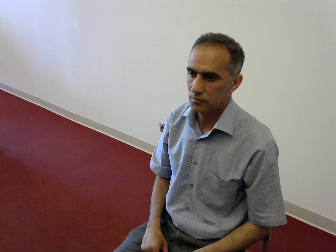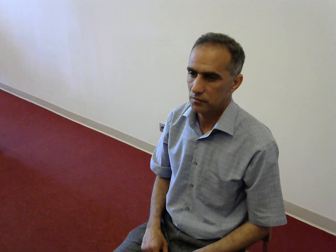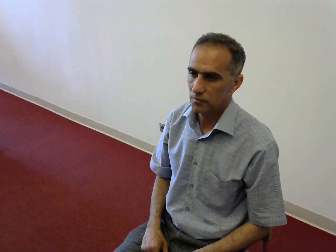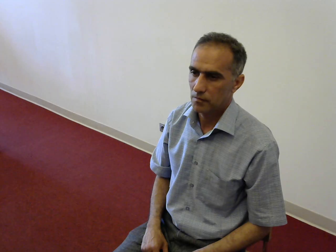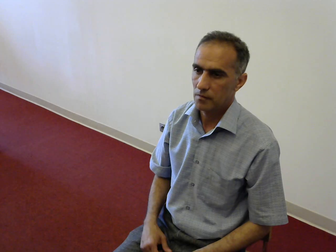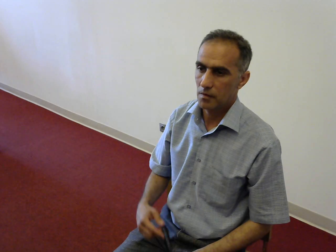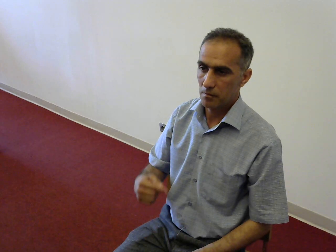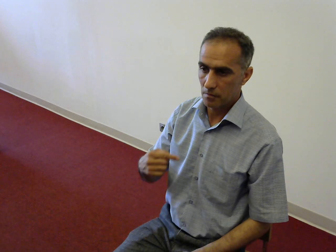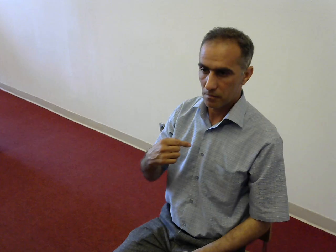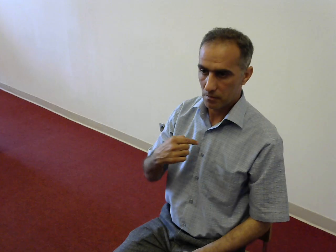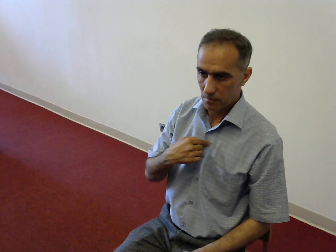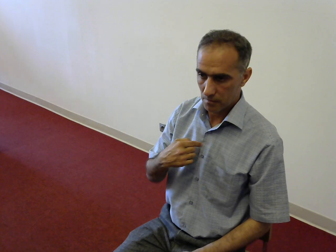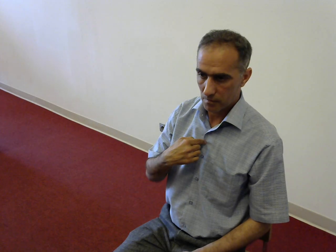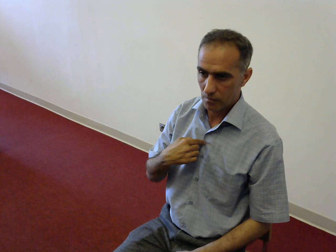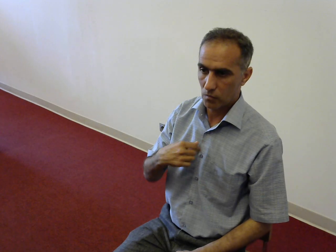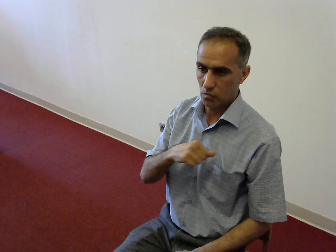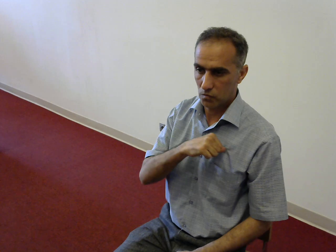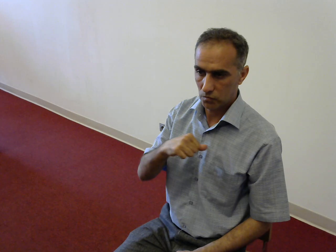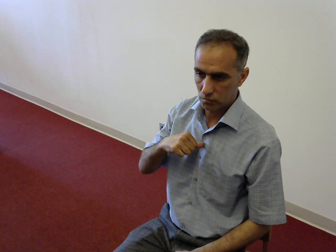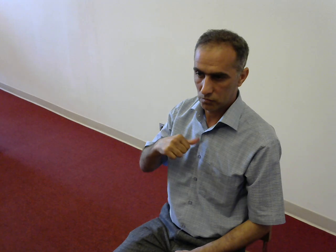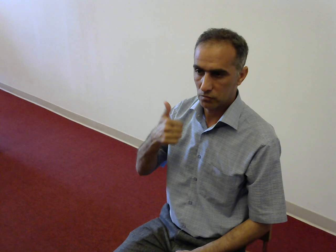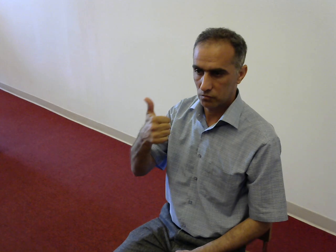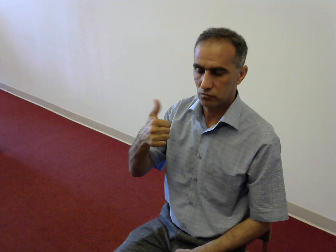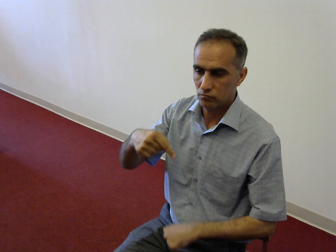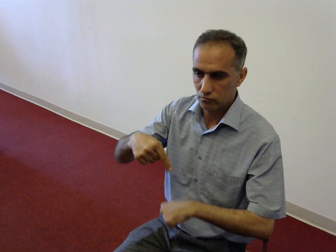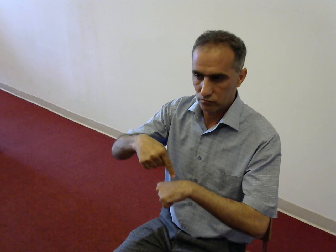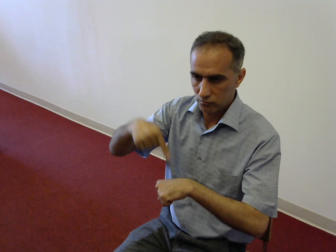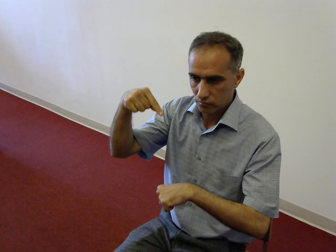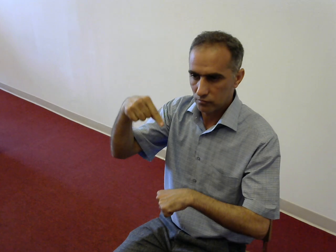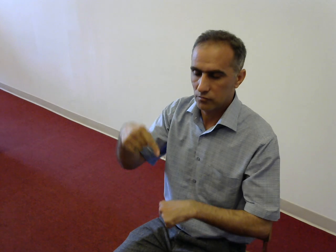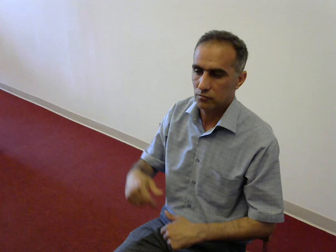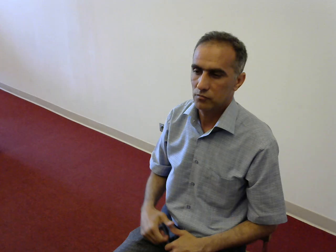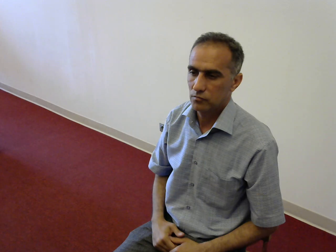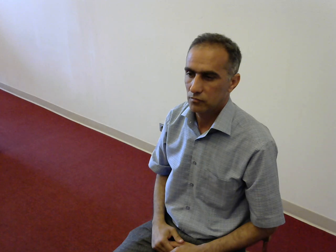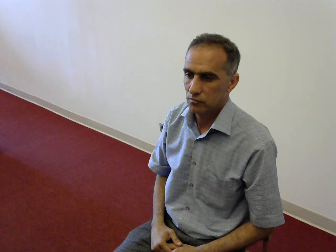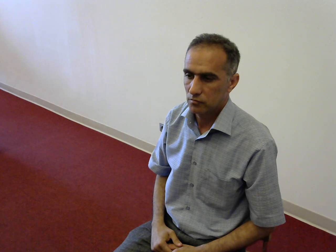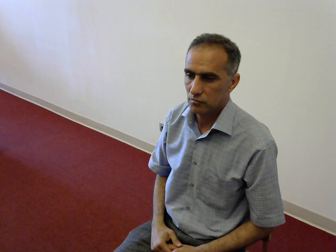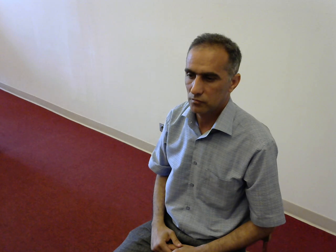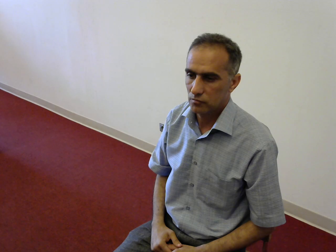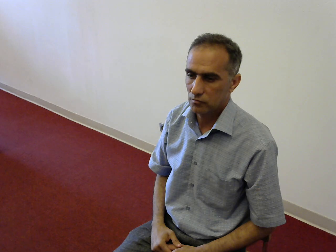Mən özümü yaxşı hiss edirəm